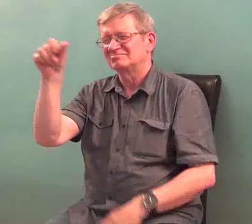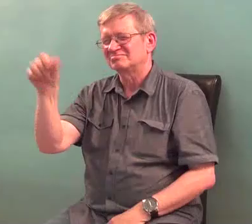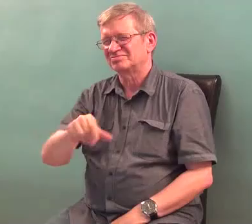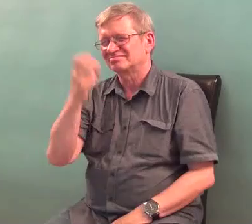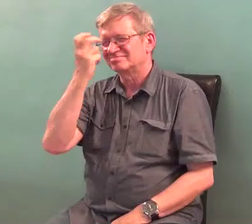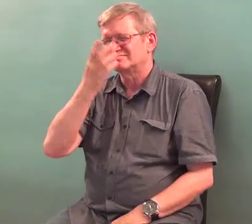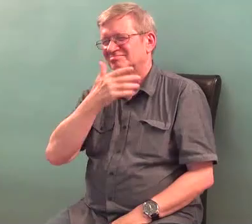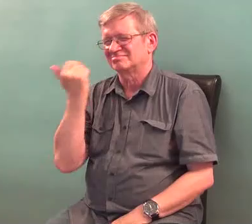Nie ma nic ciekawego.